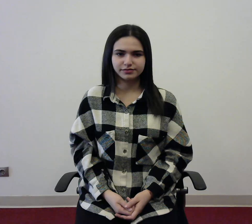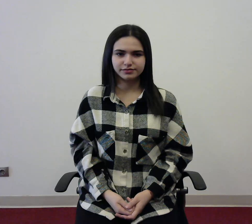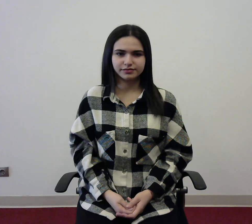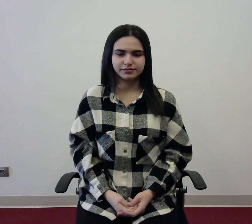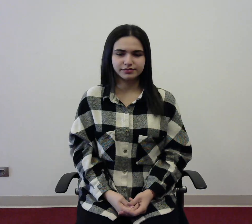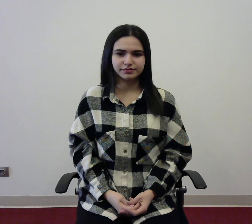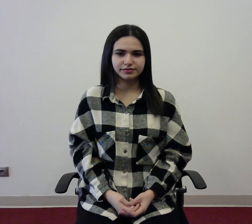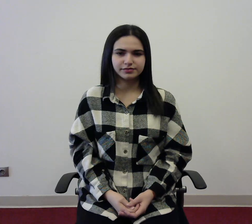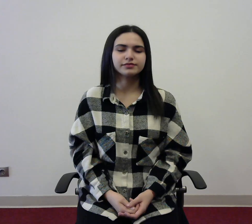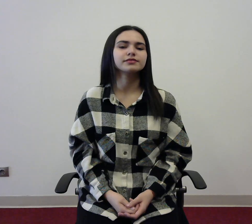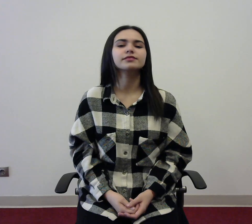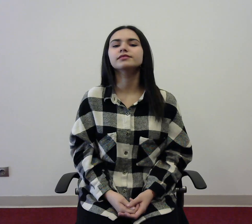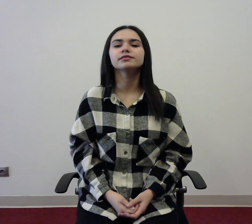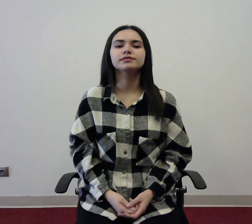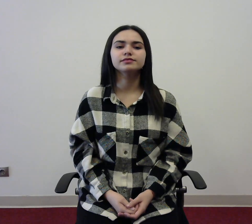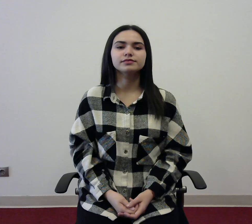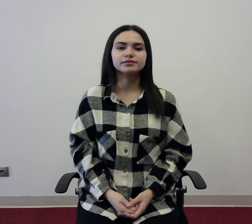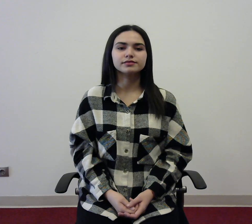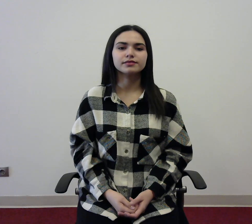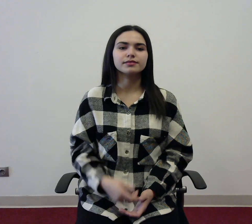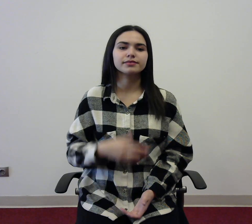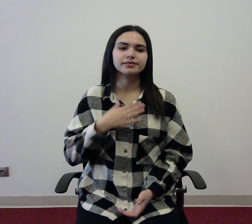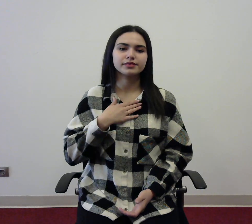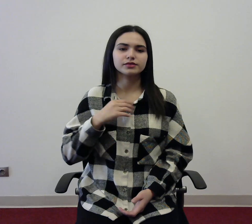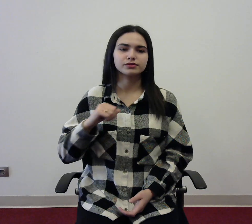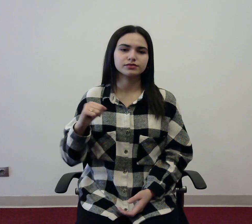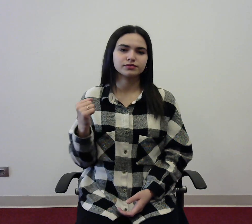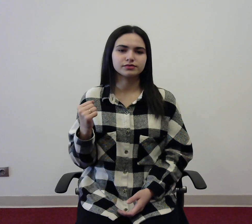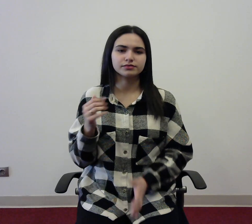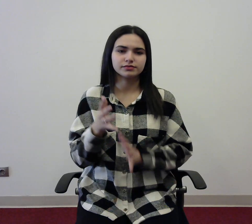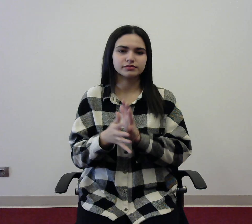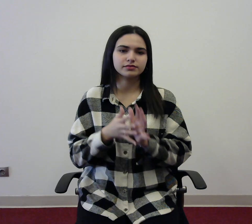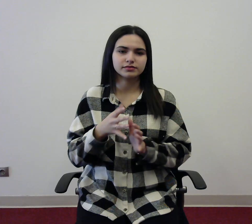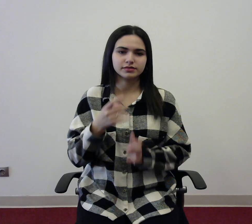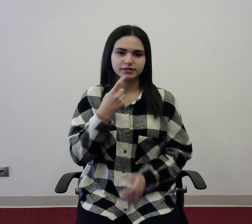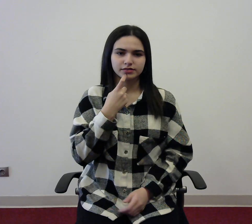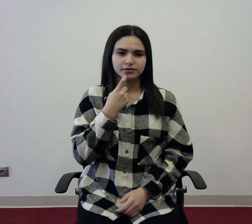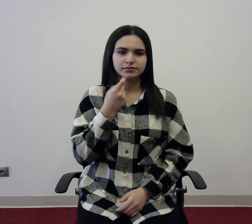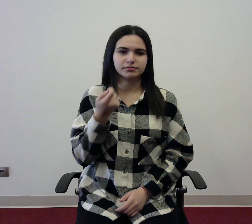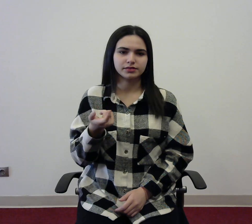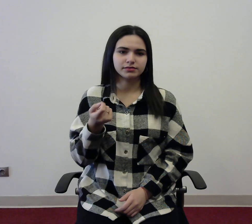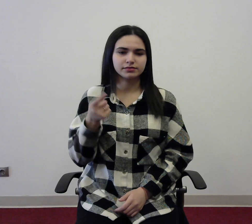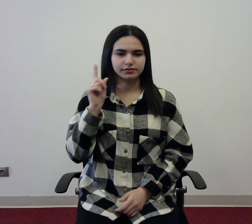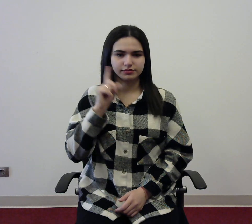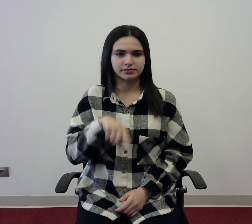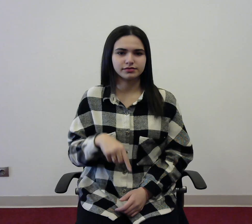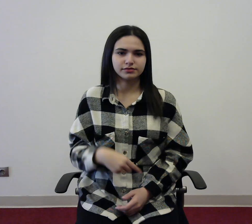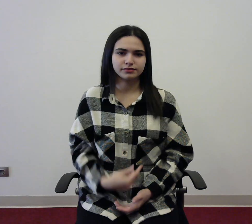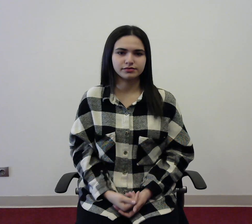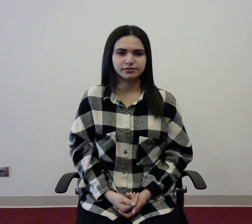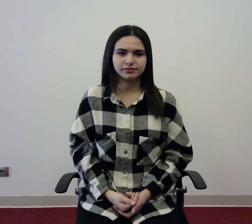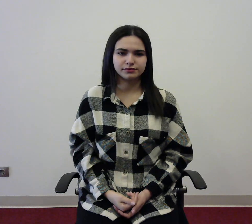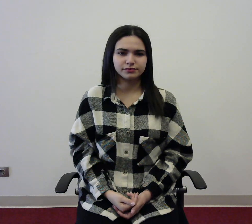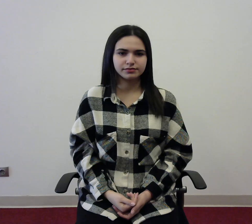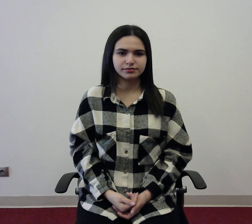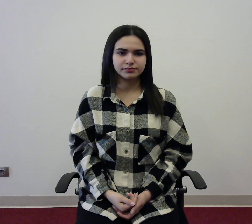Mənim dostum jest dilini azca bilir